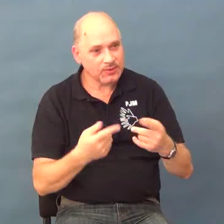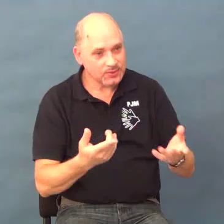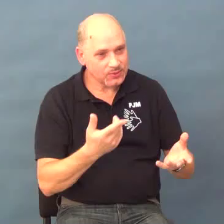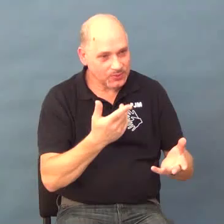Rozumiesz?